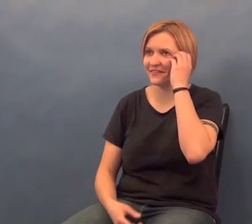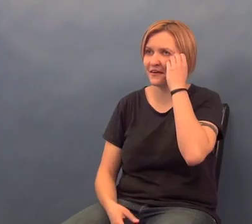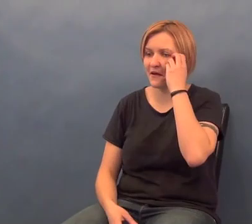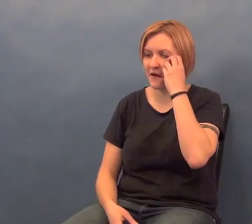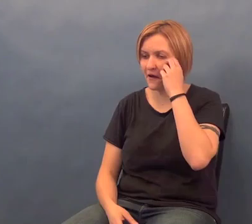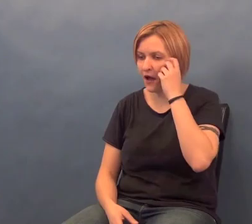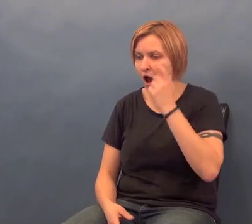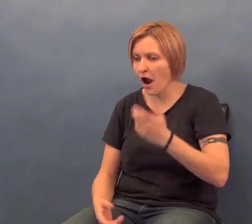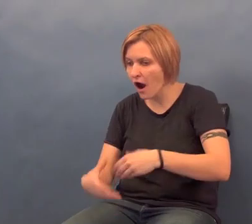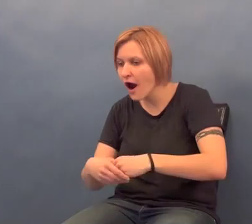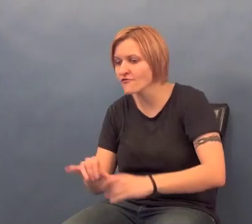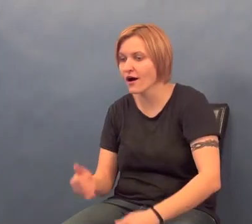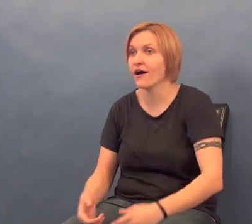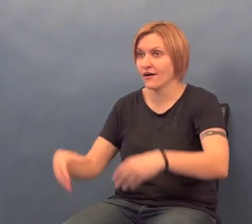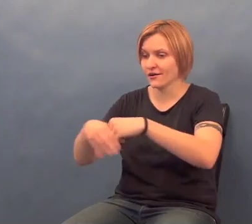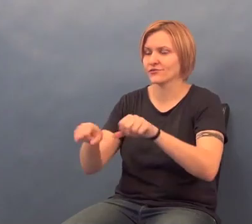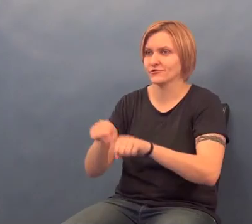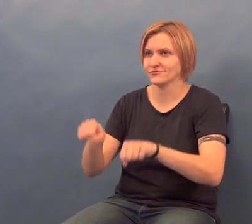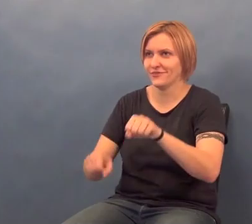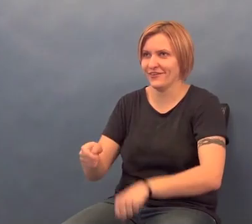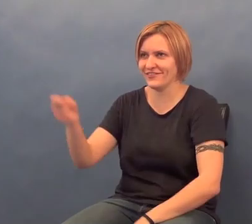Trzymać się za ręce. Za trzymanie się za ręce można trafić do sądu.